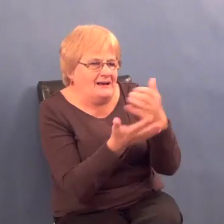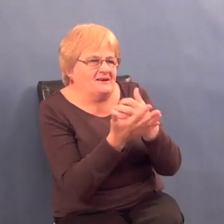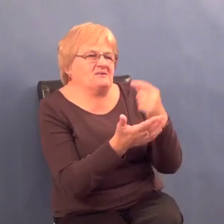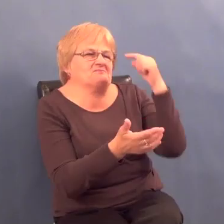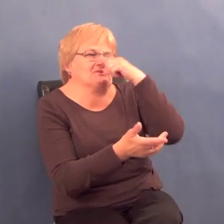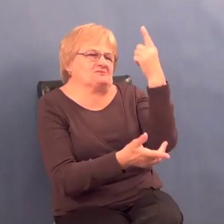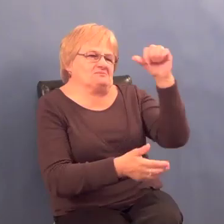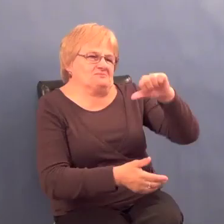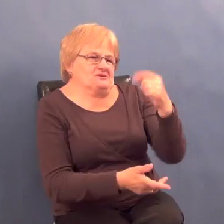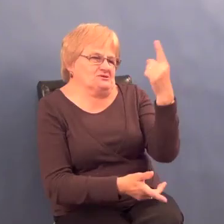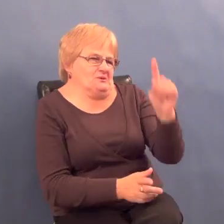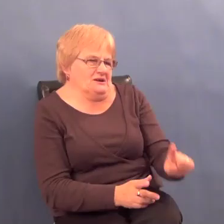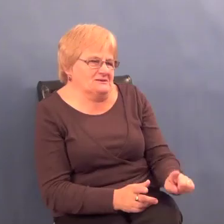Ale nie udało się, bo tylko jeden złoty, lipa.